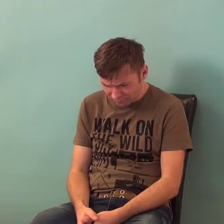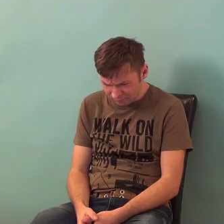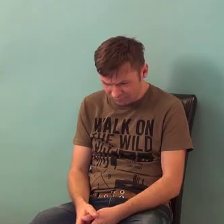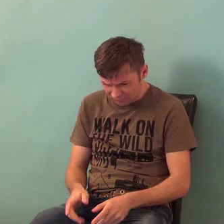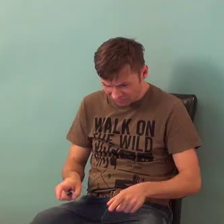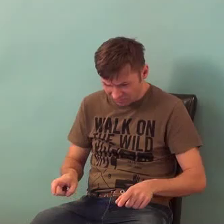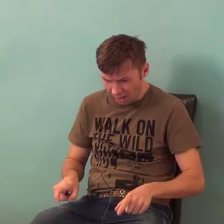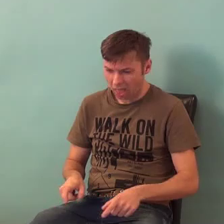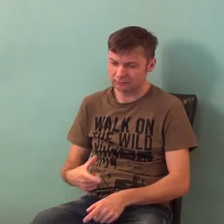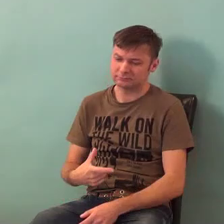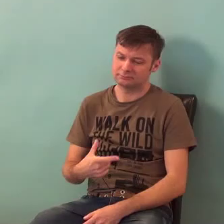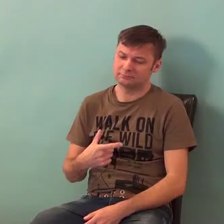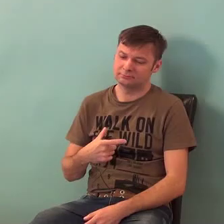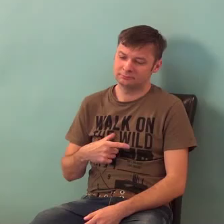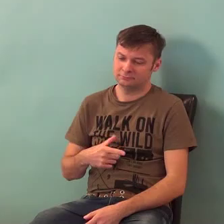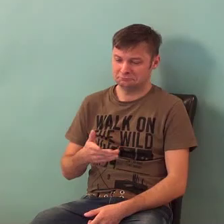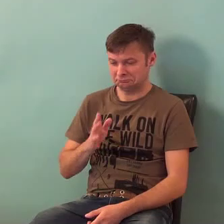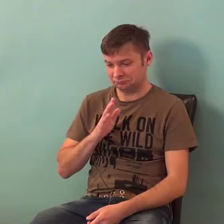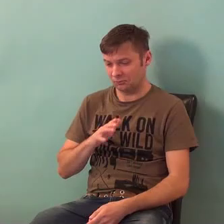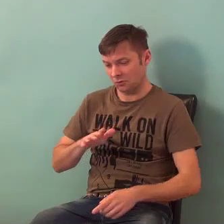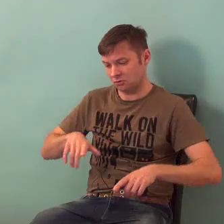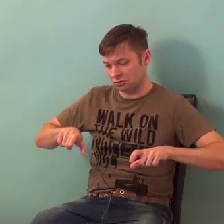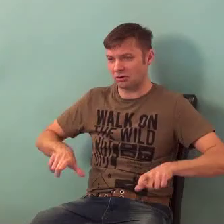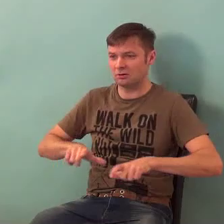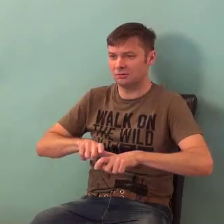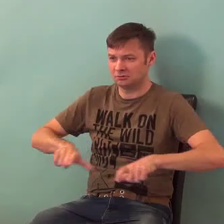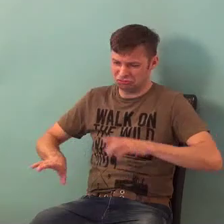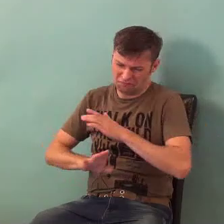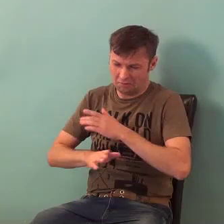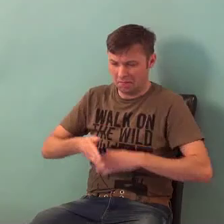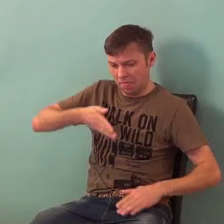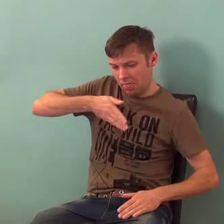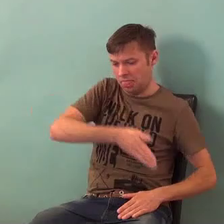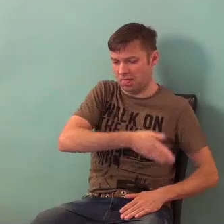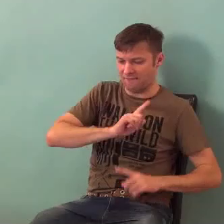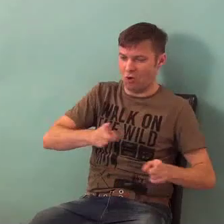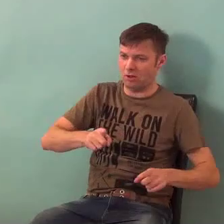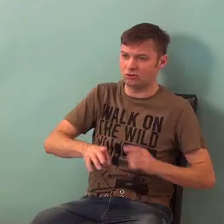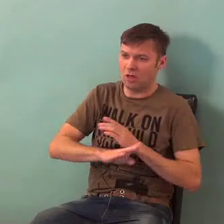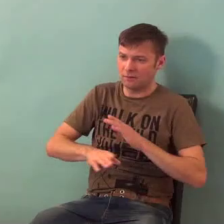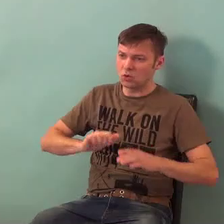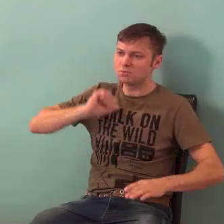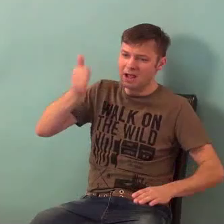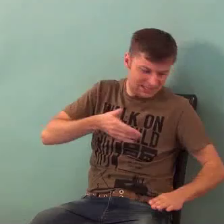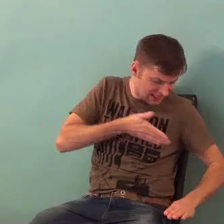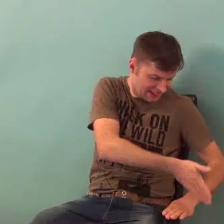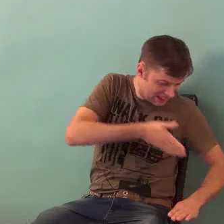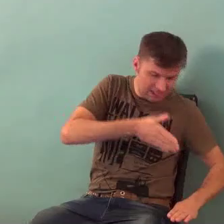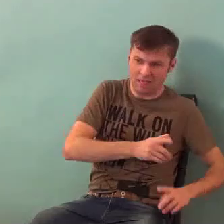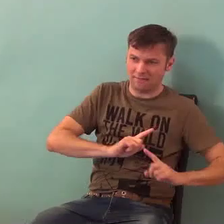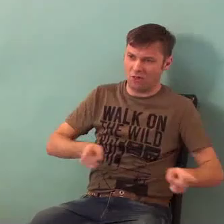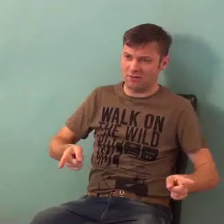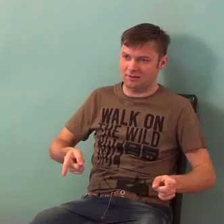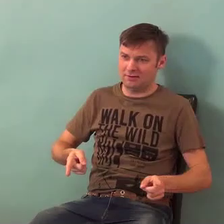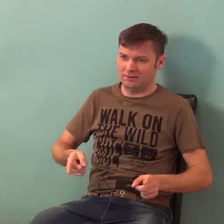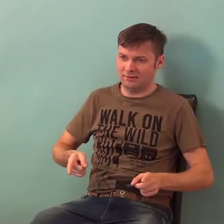Aha, nie wolno na siedząco piłować drewnianą ławkę, uparcie piłować, nie wolno tak.